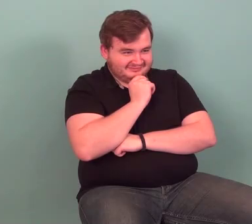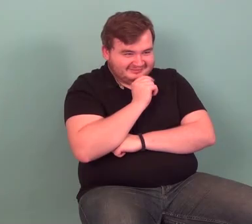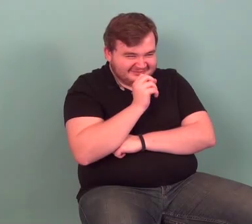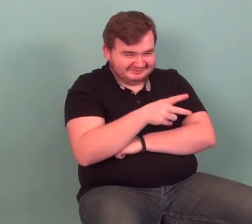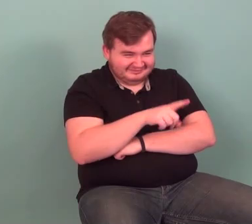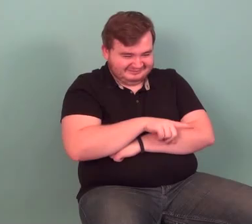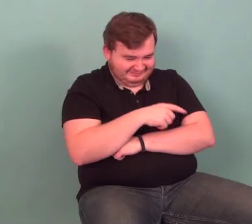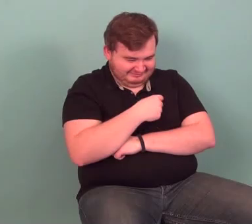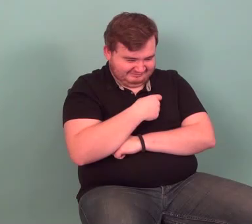Tak, ja też.